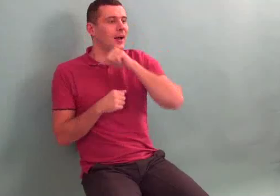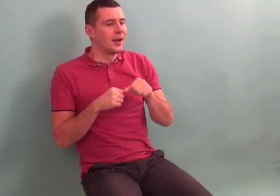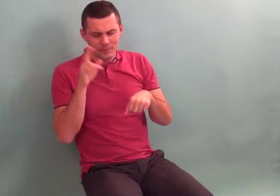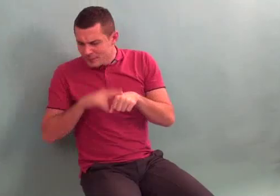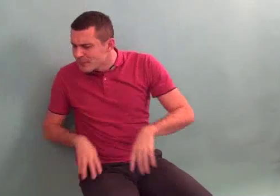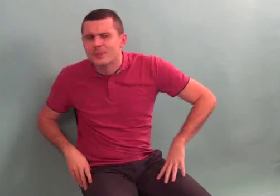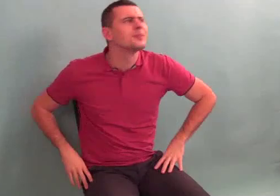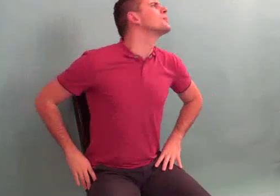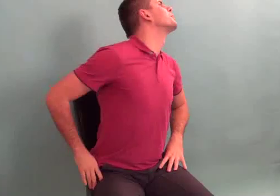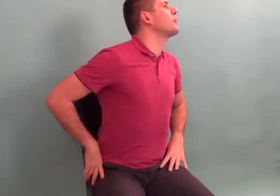Policjant spogląda tam.